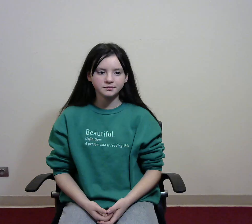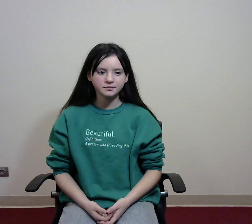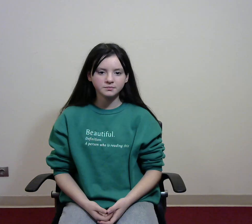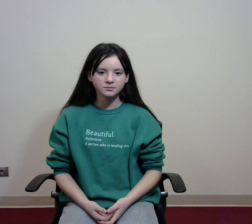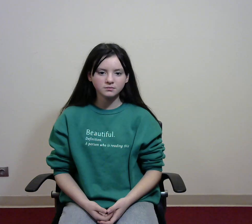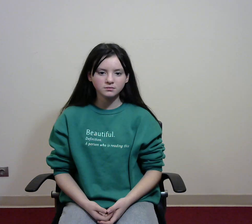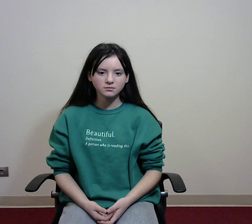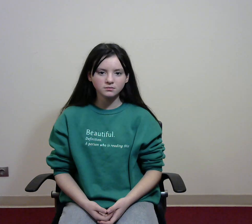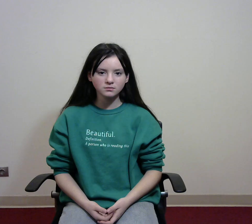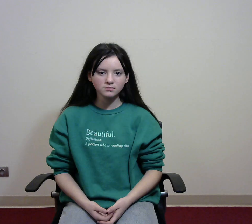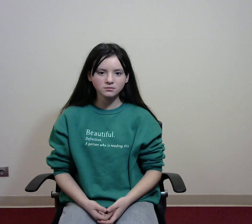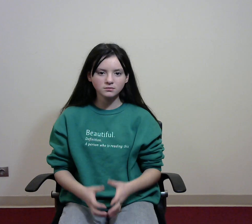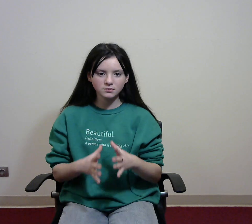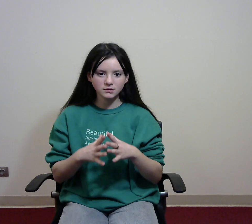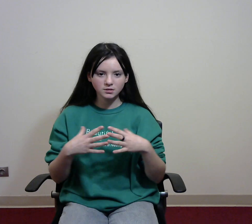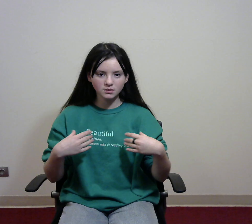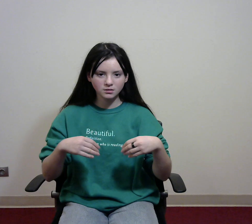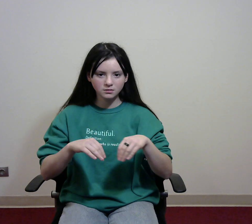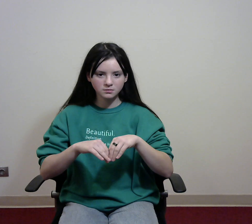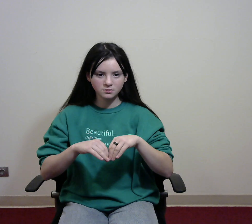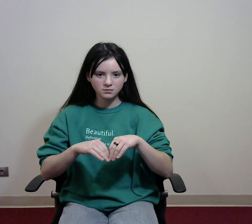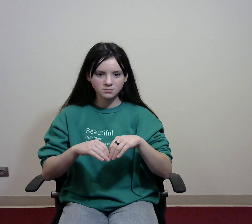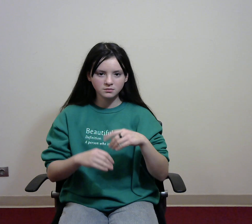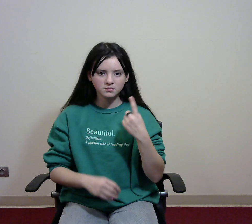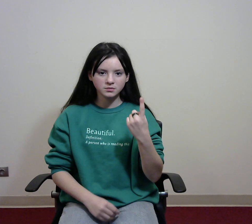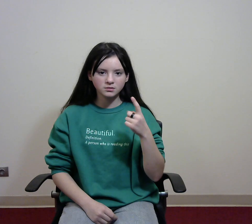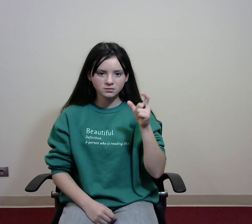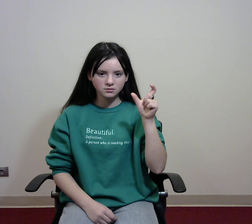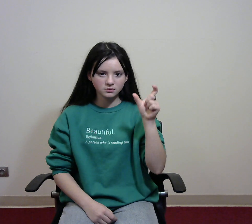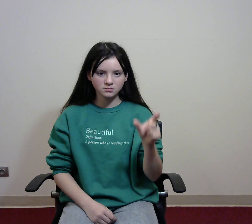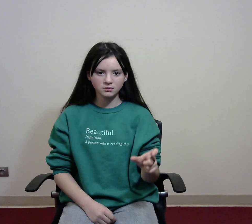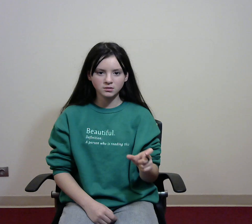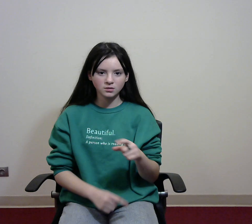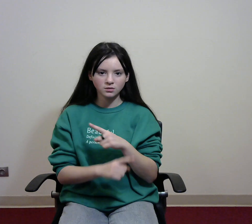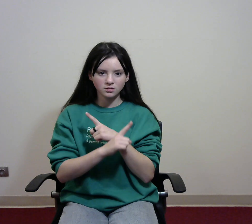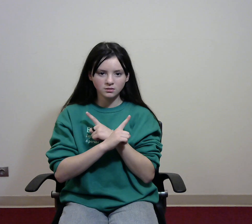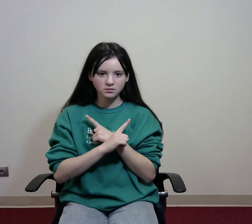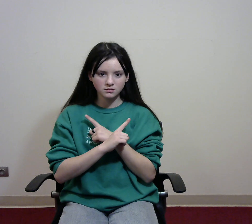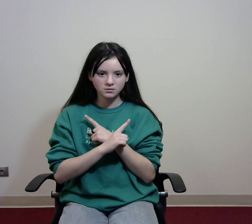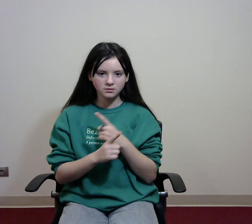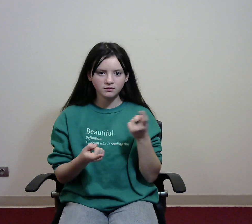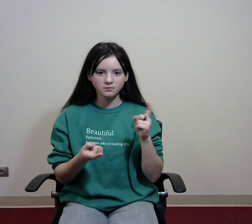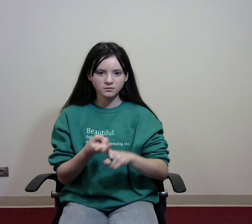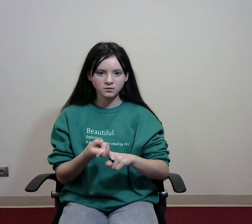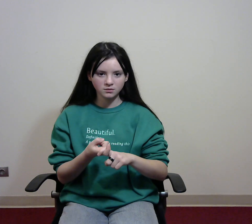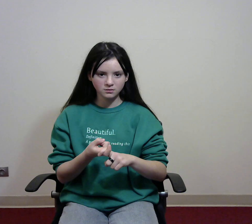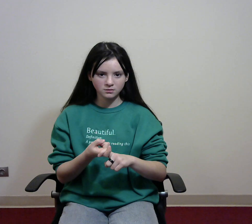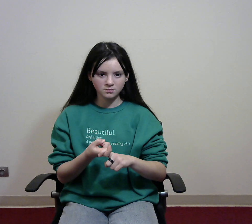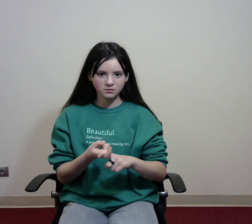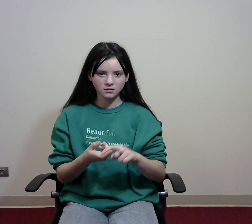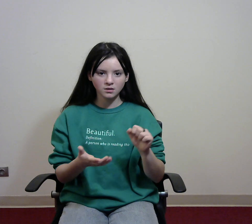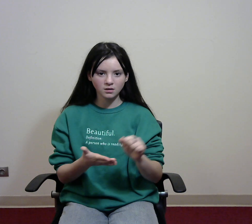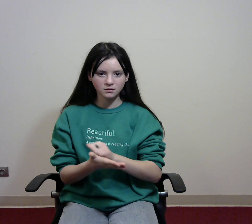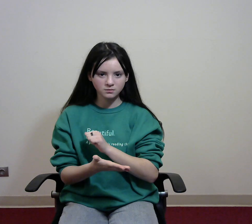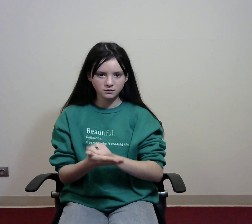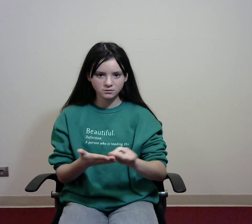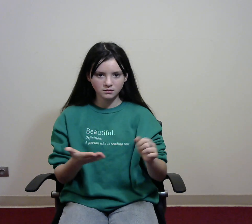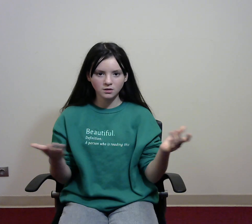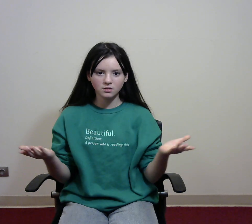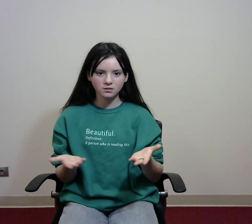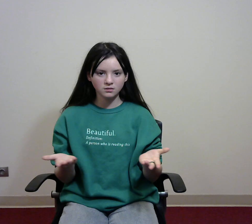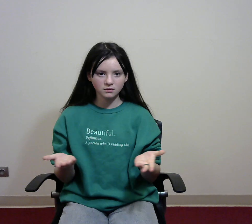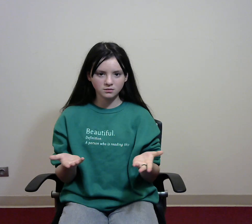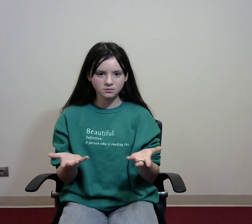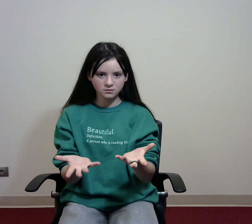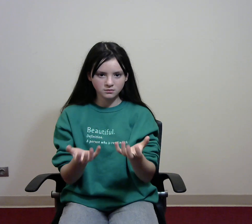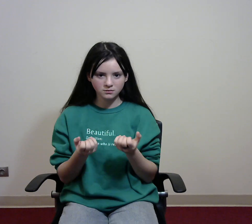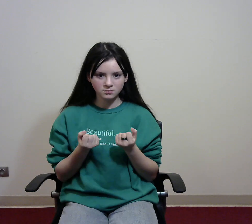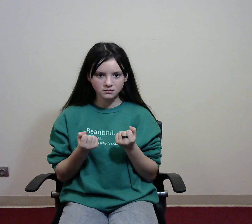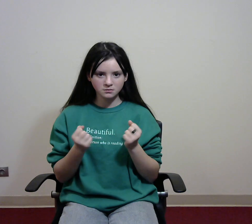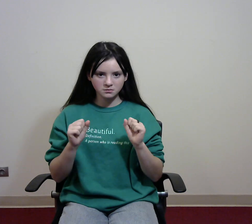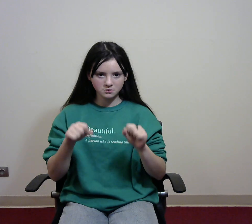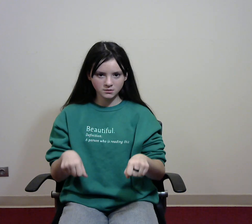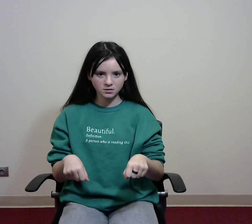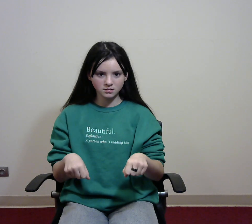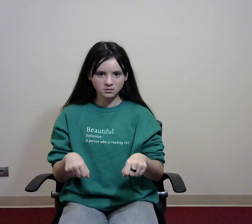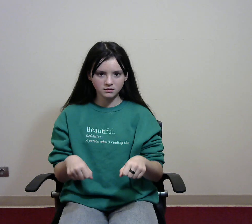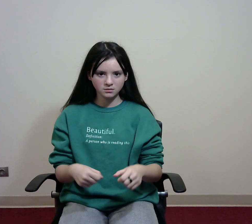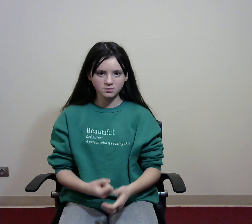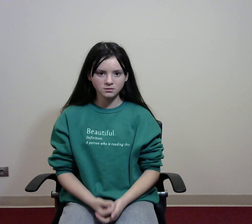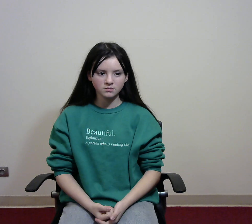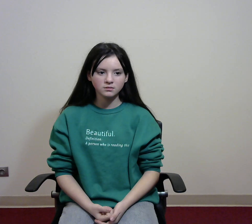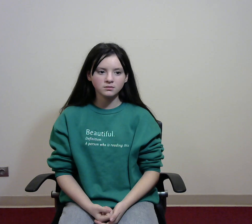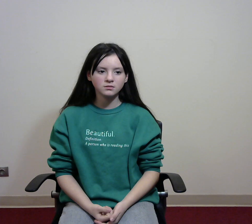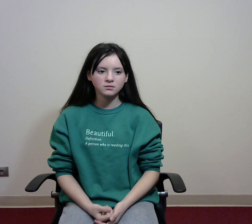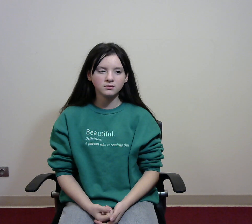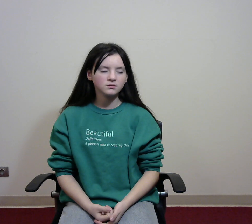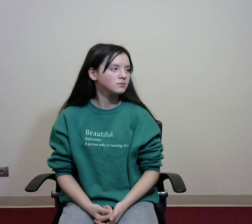Ailədən bir şəxsin ölməsi ilə bağlı sənəd necə almaq olar?